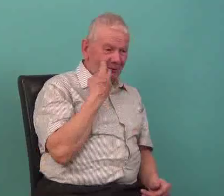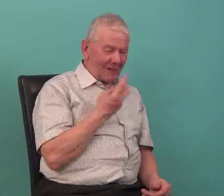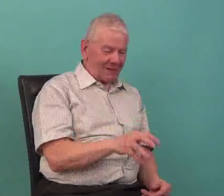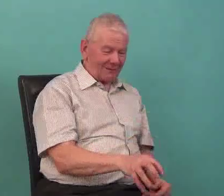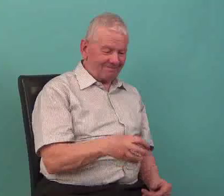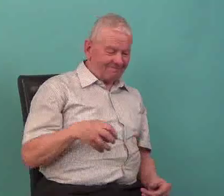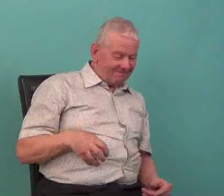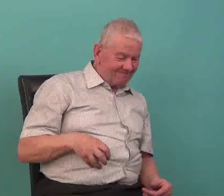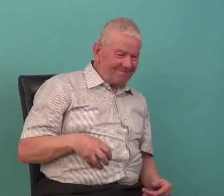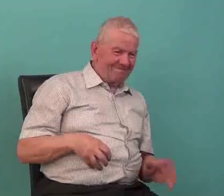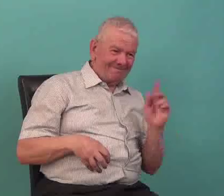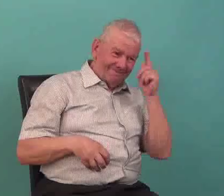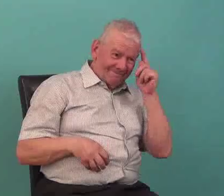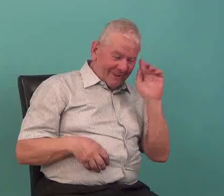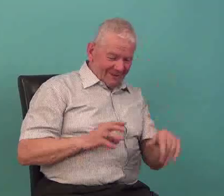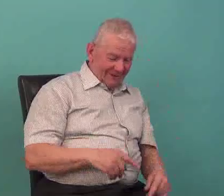Bierze ją, ale zastanawia się.